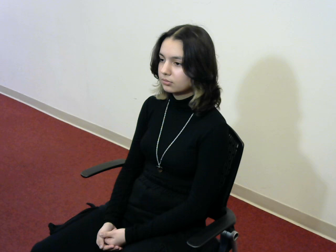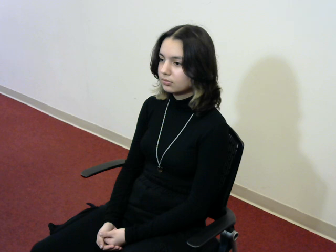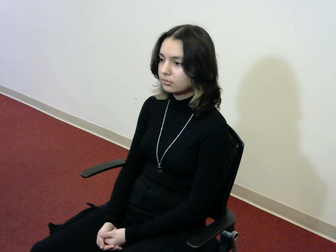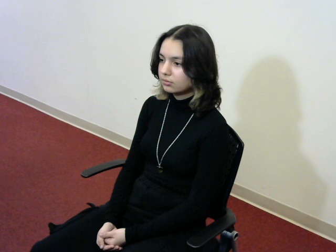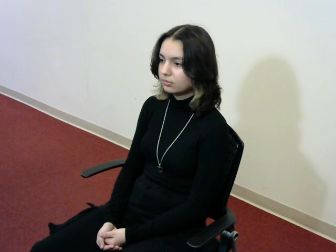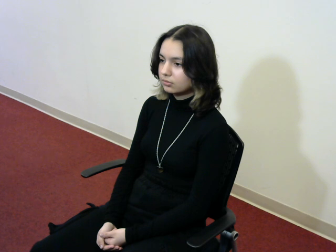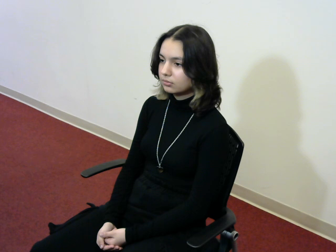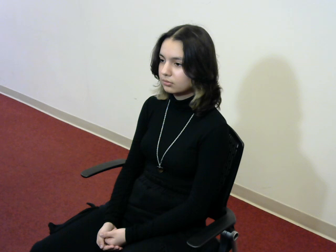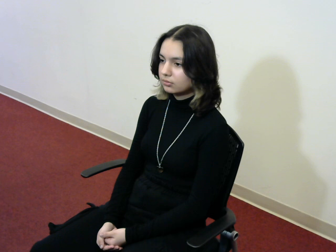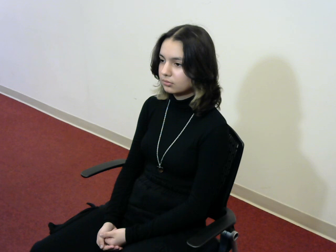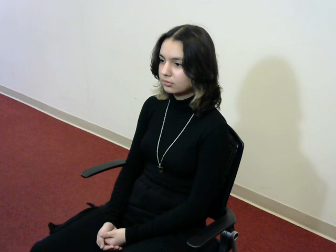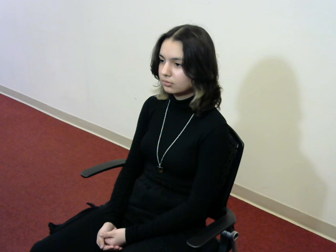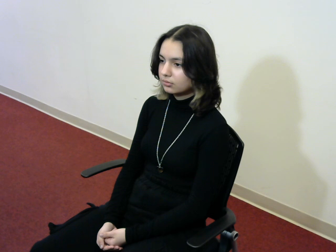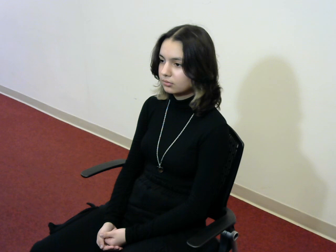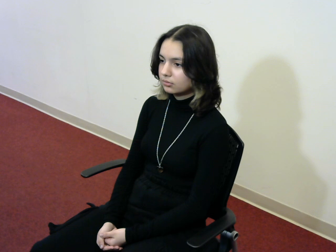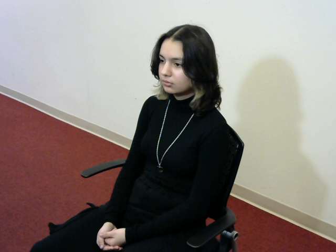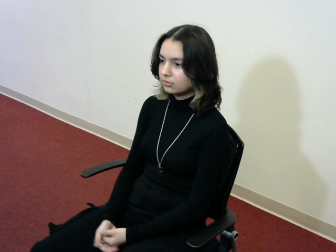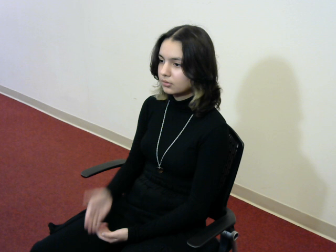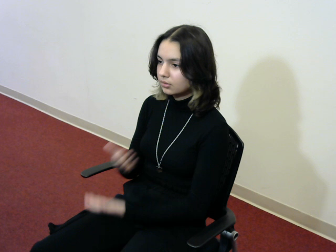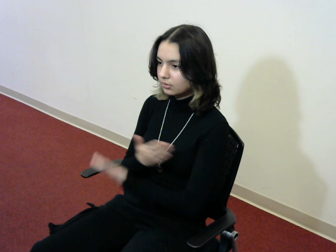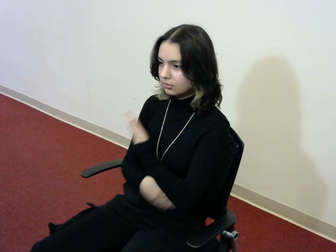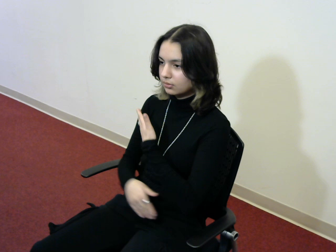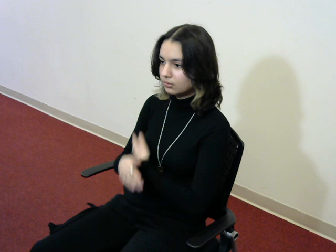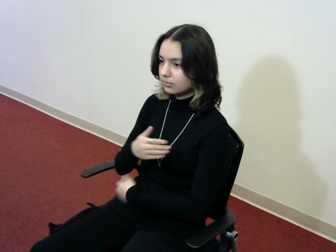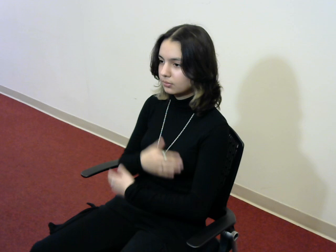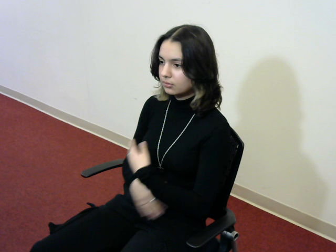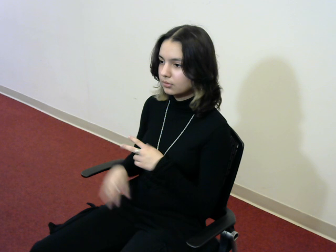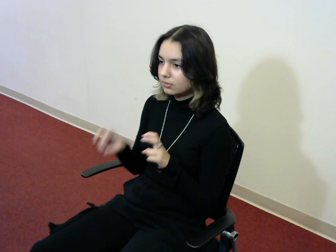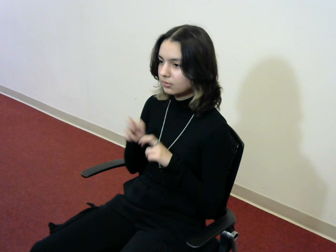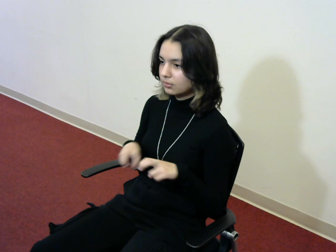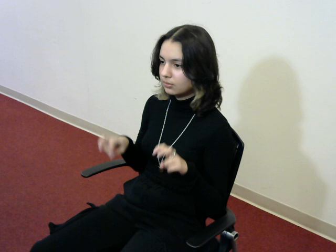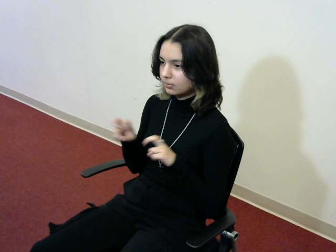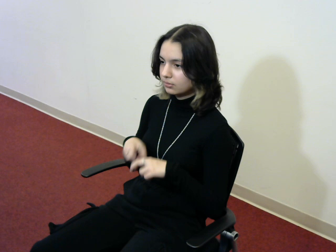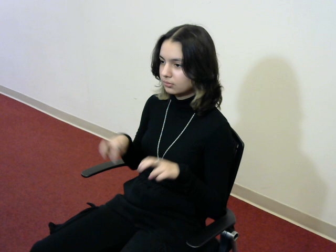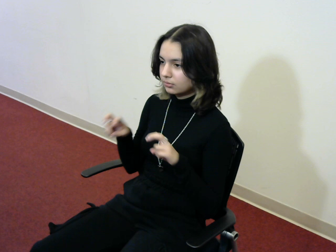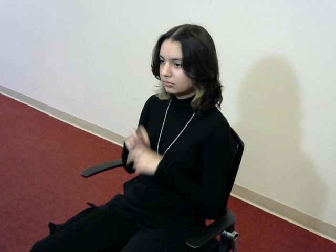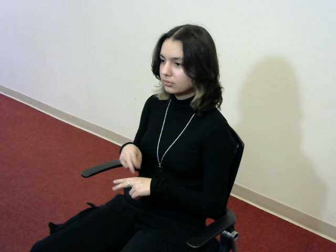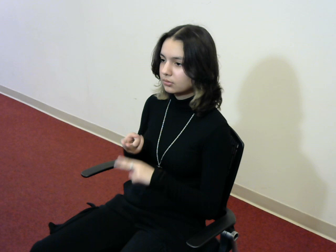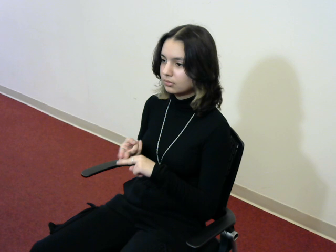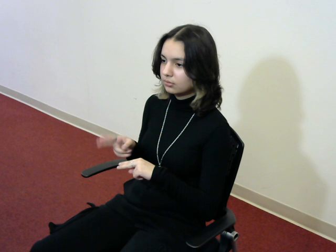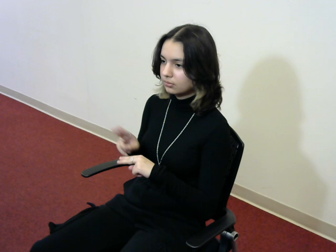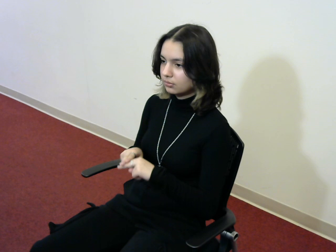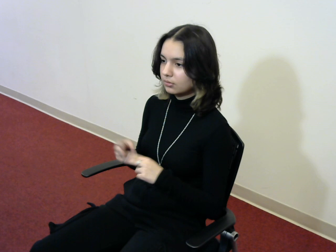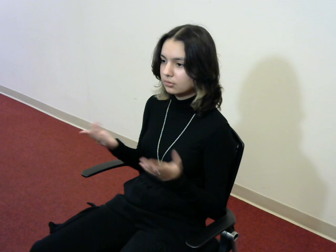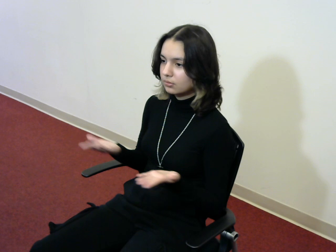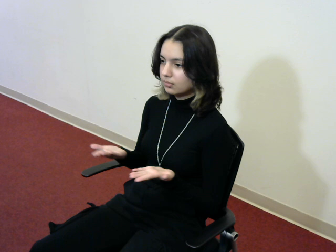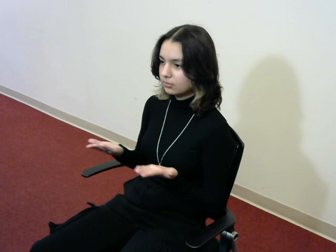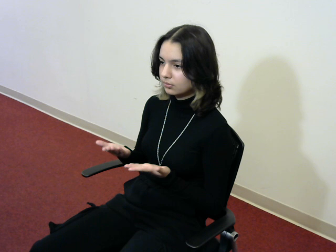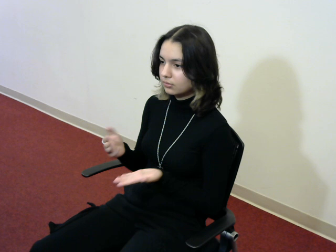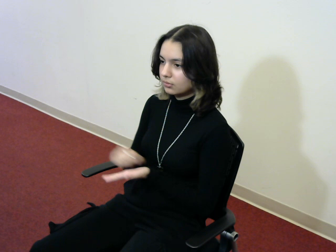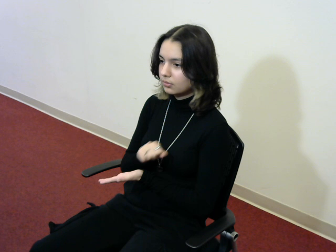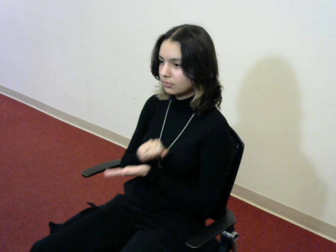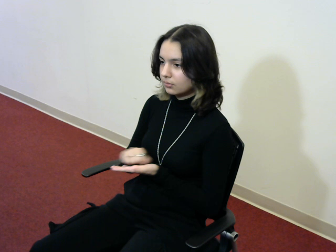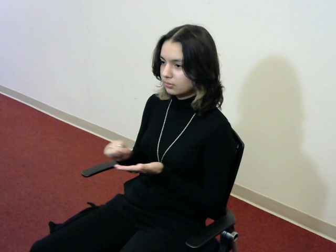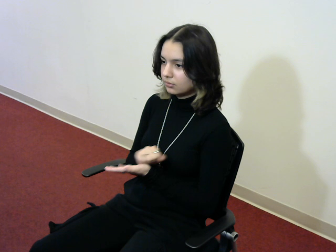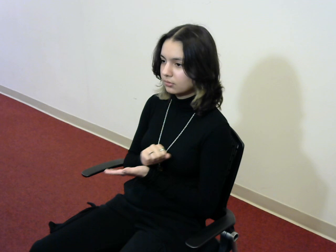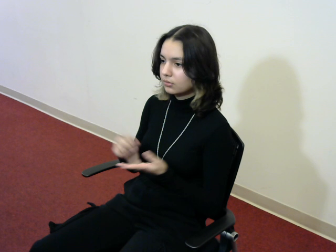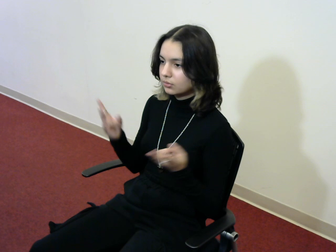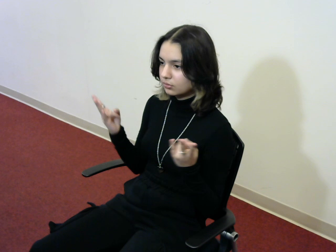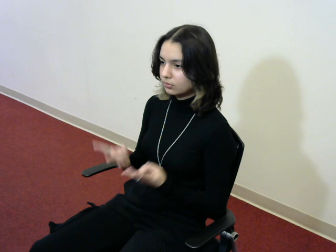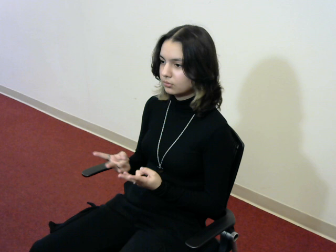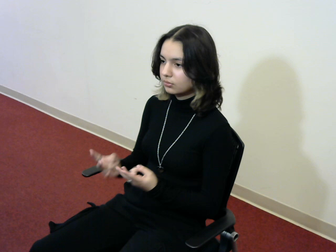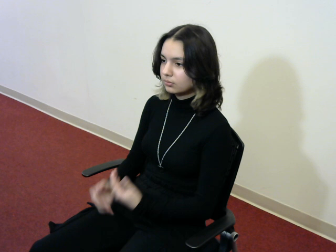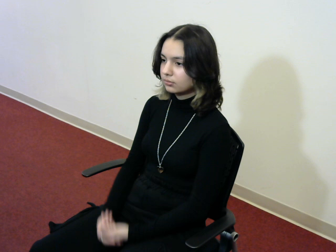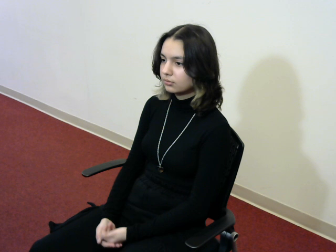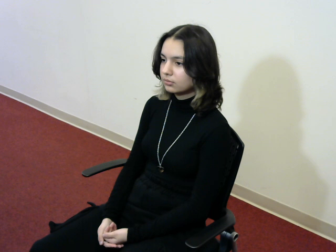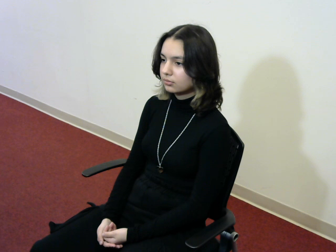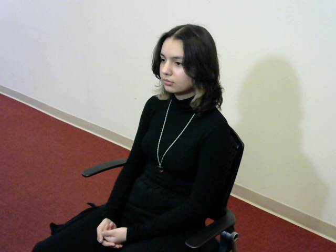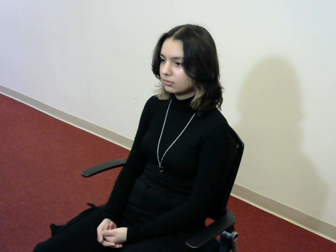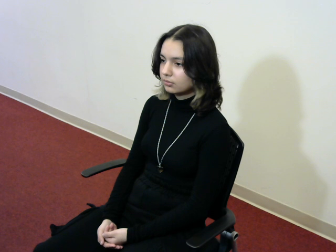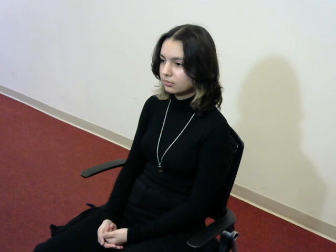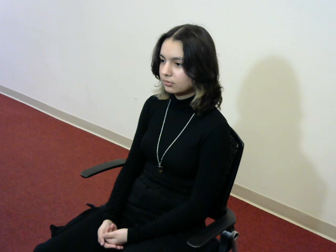Əlilliyin müəyyən edilməsi üçün hansı sənədlər lazımdır